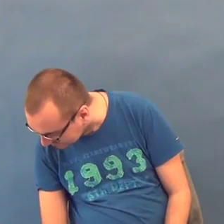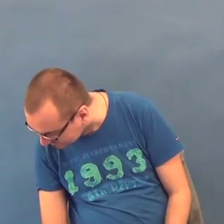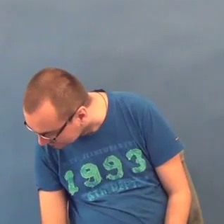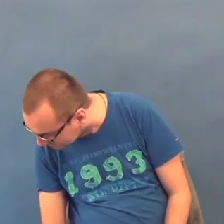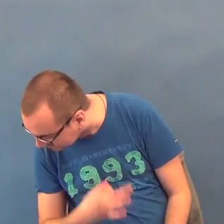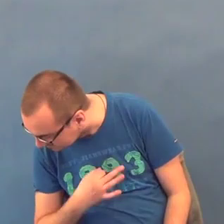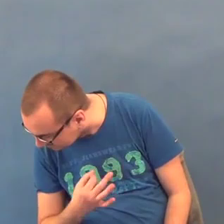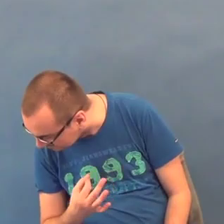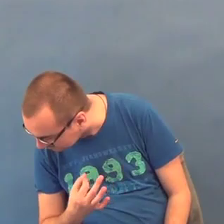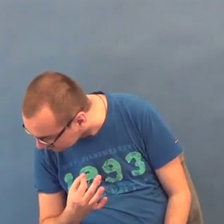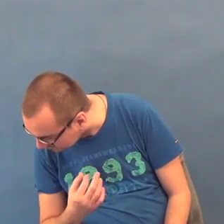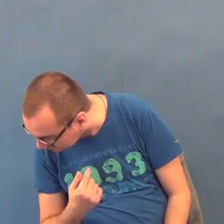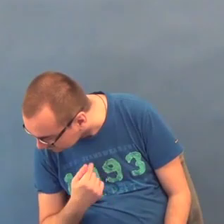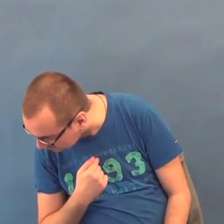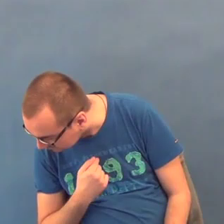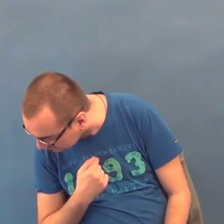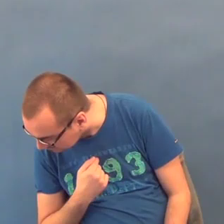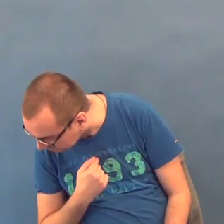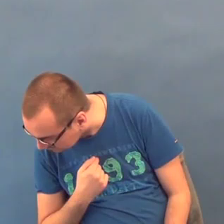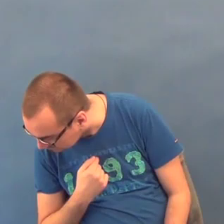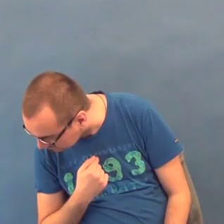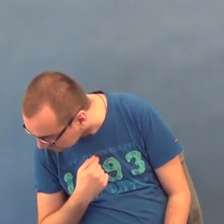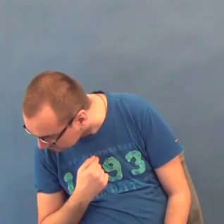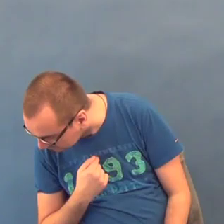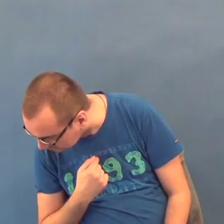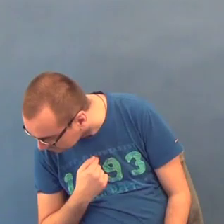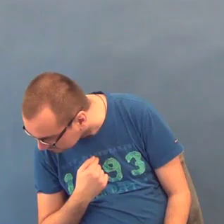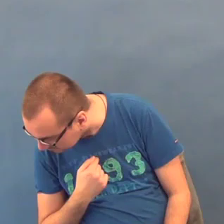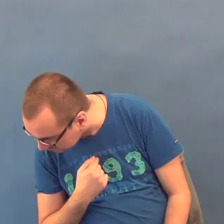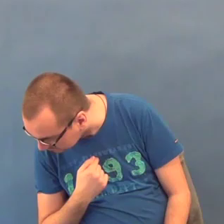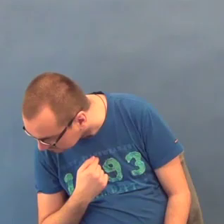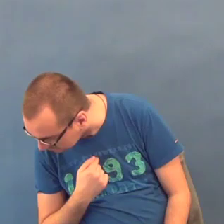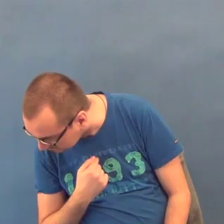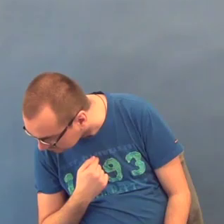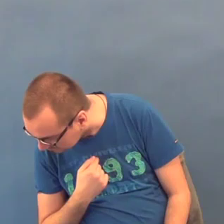Akurat dzisiaj ja...